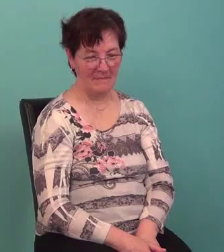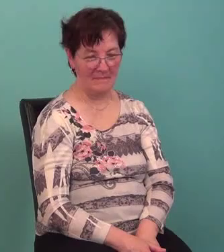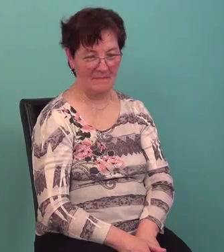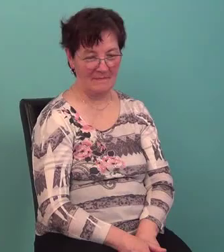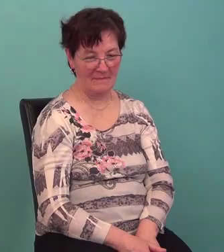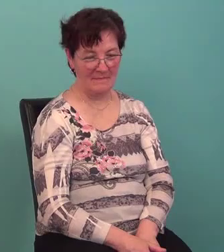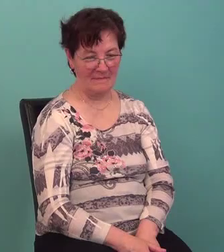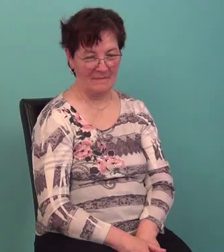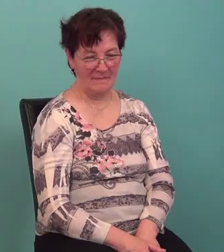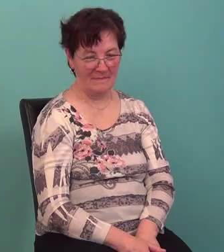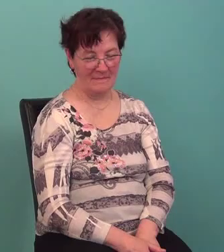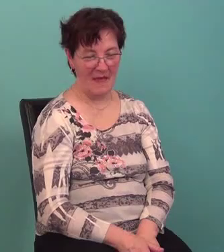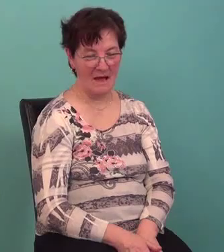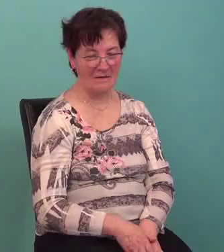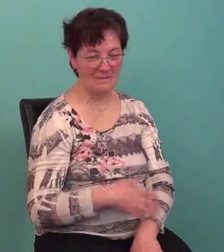Szóstego, w sobotę.